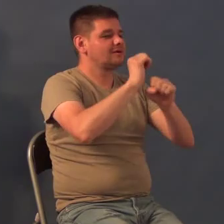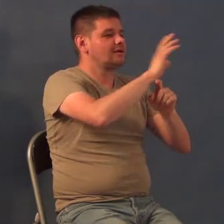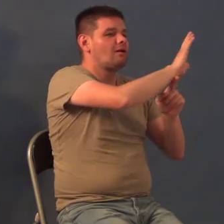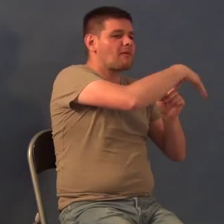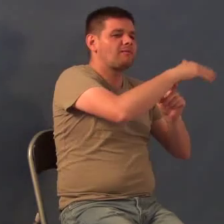W kolejnych pokojach jest pusto.